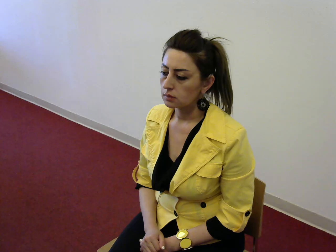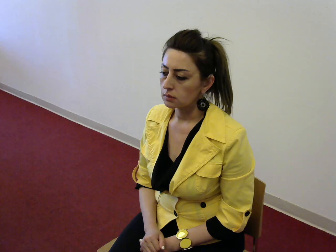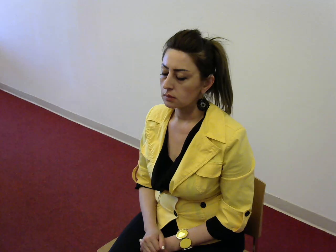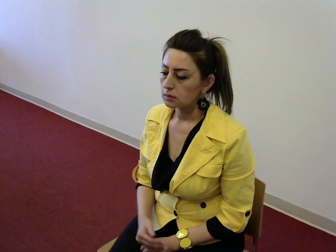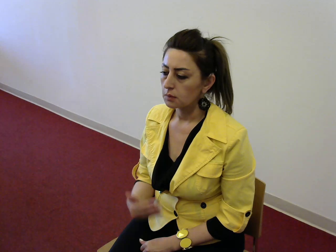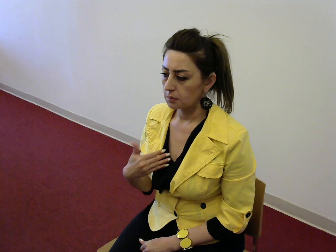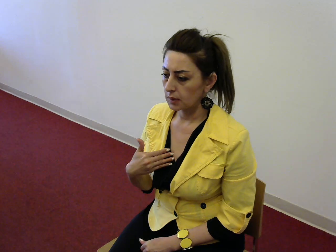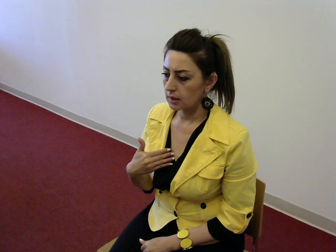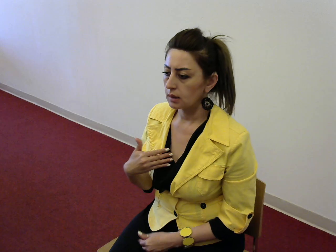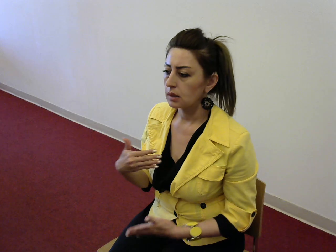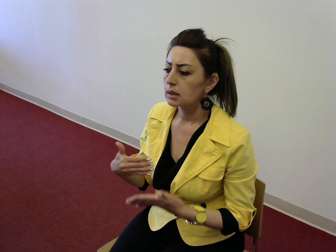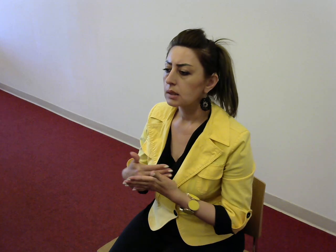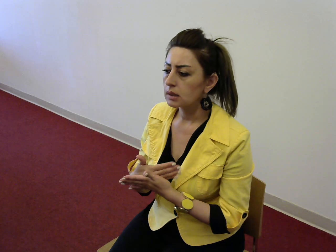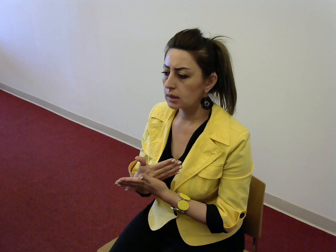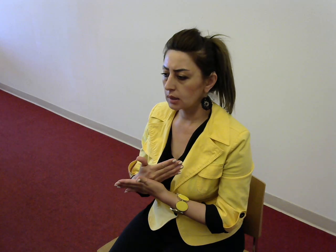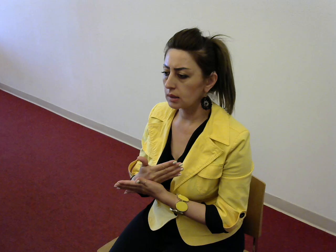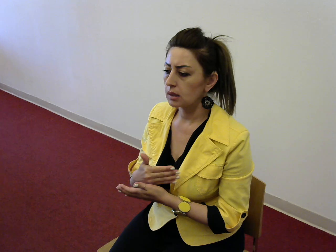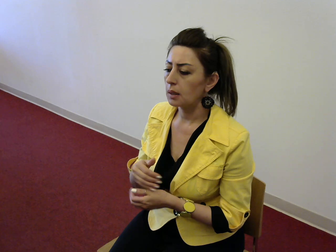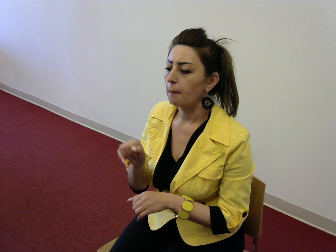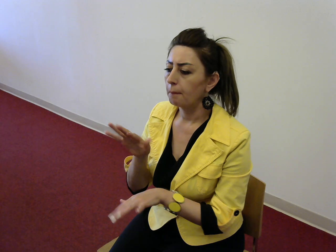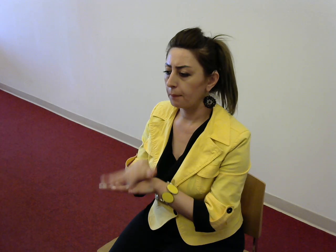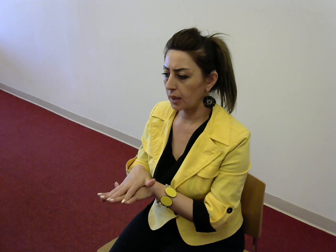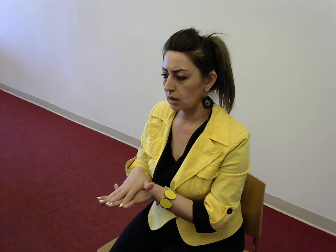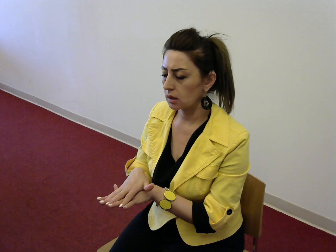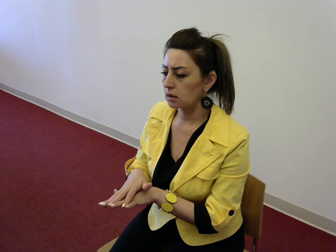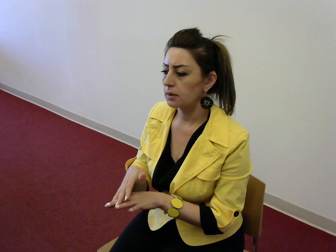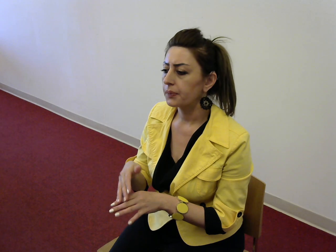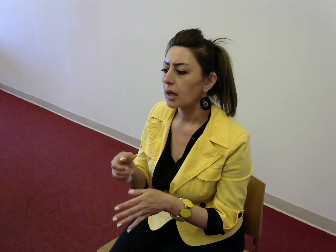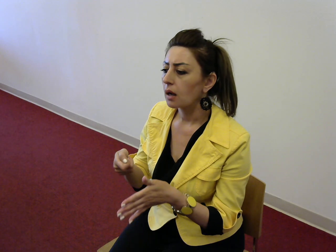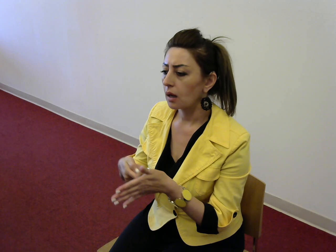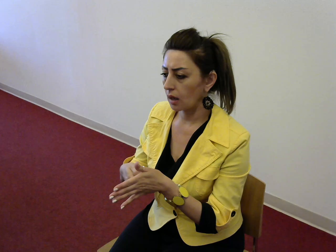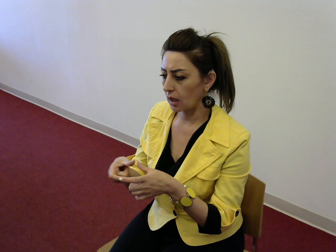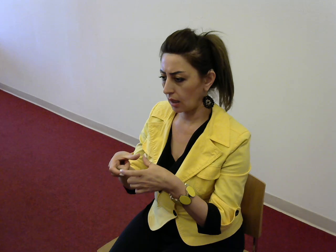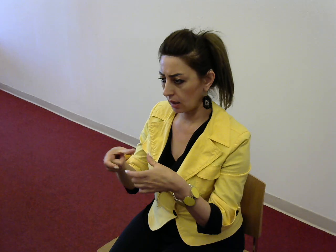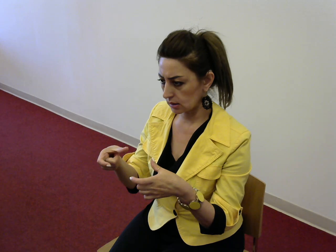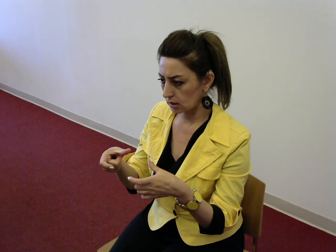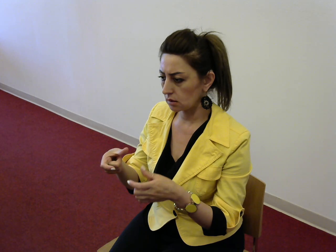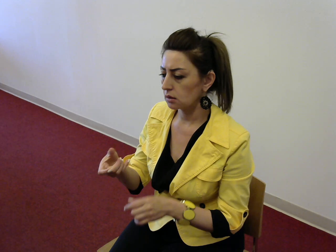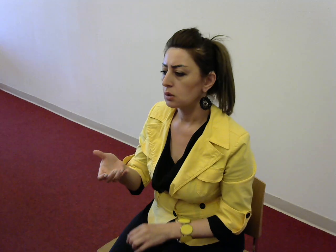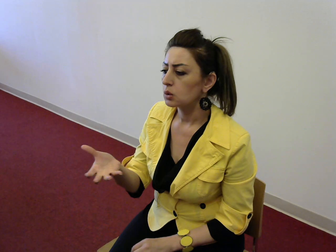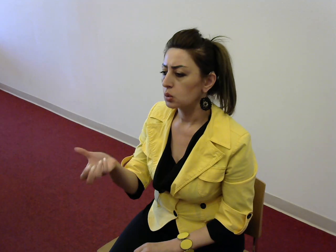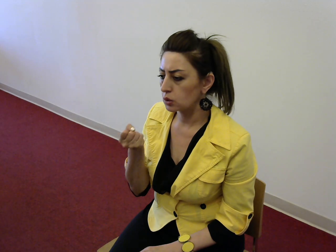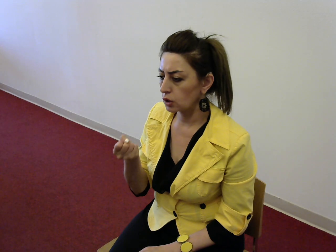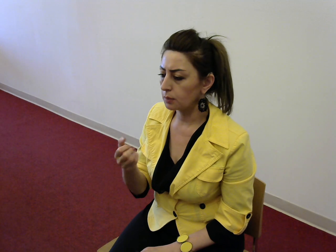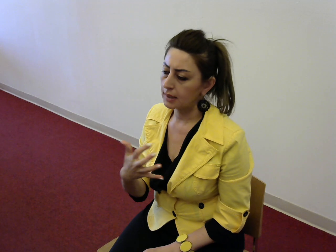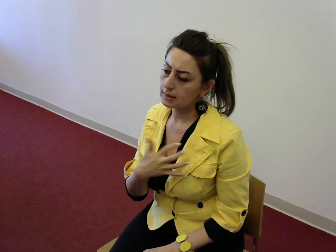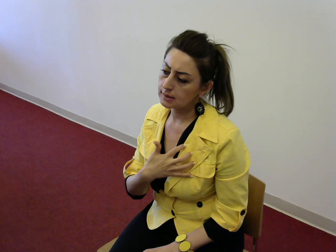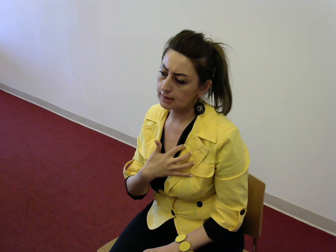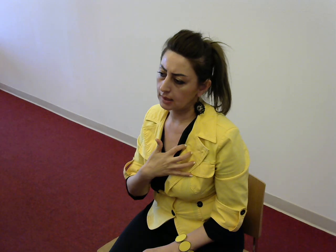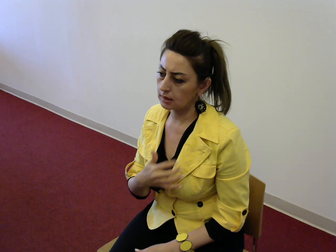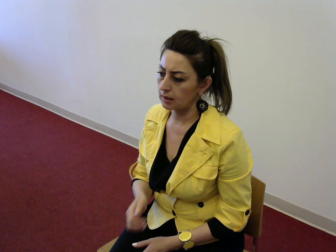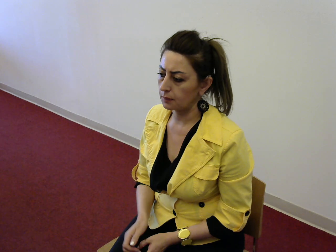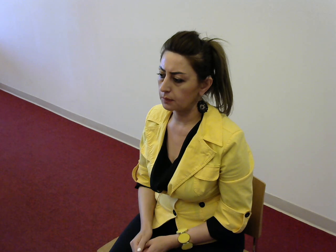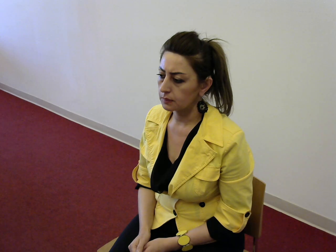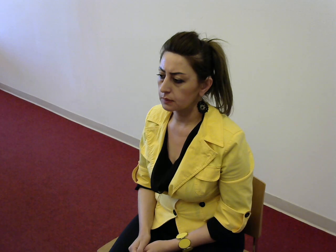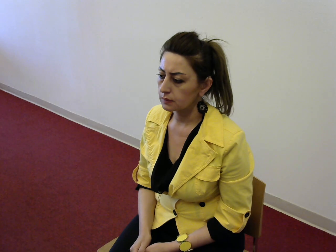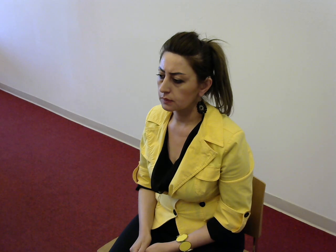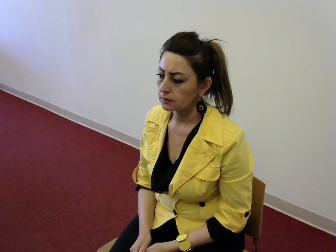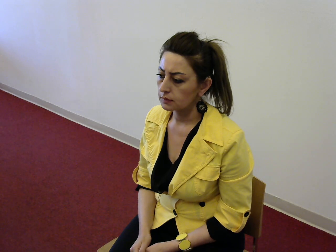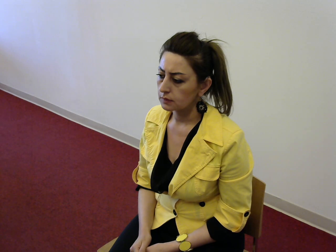Mən yeni bank kartı götürmək istəyirəm